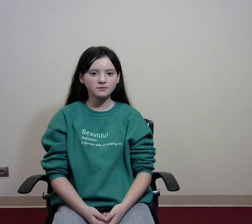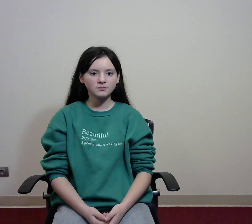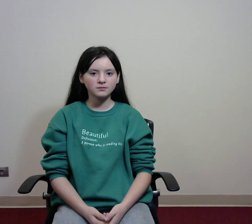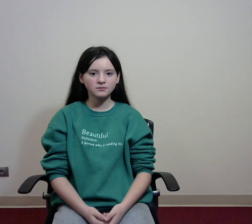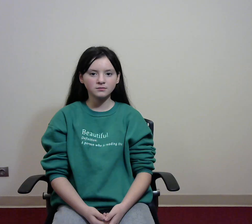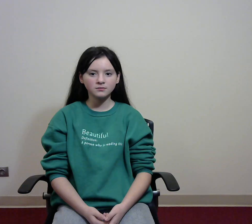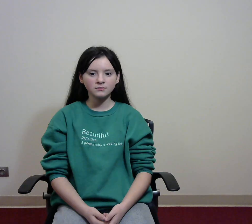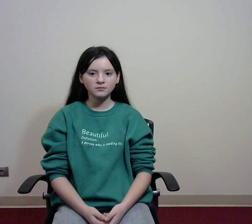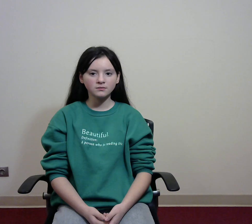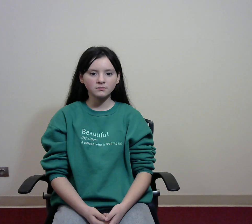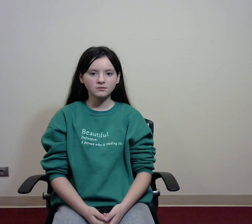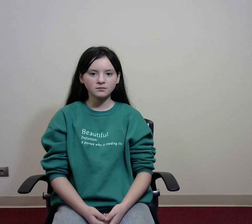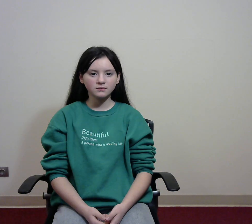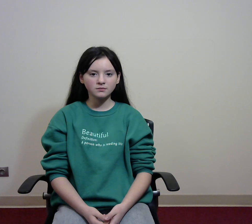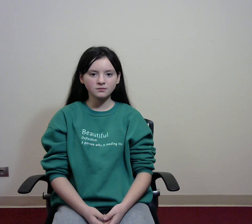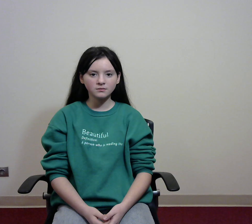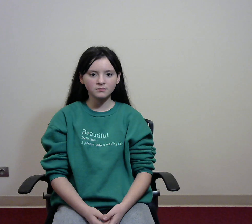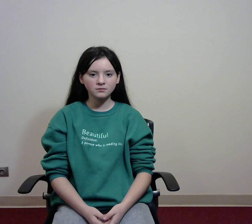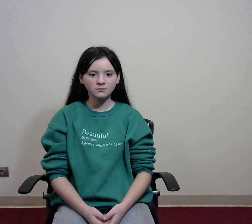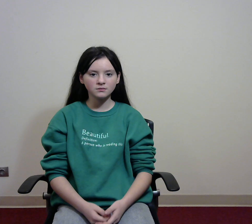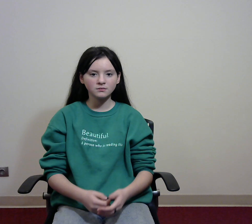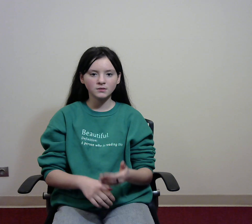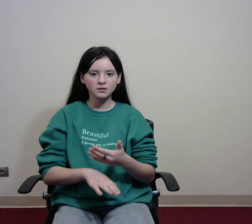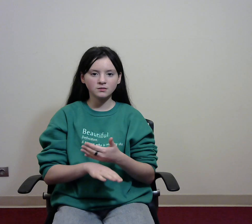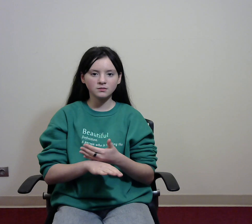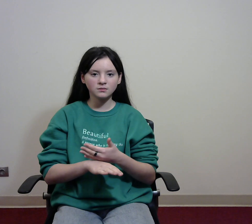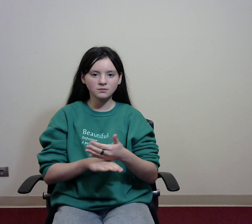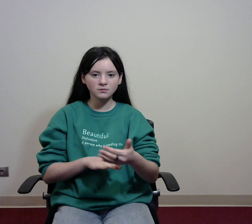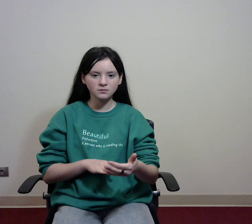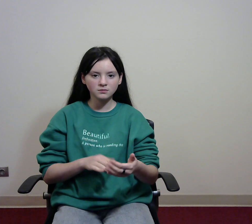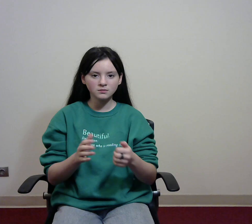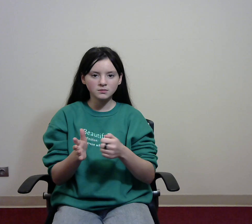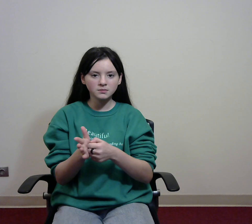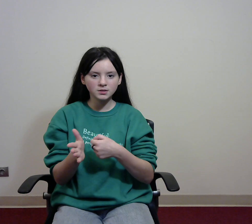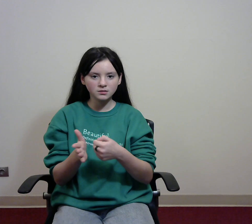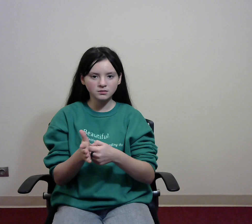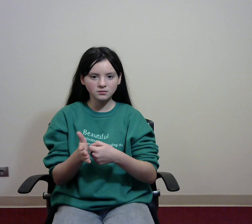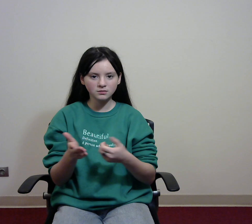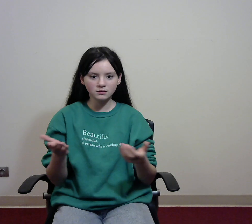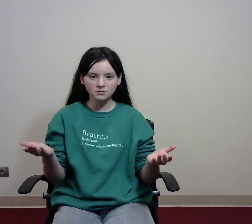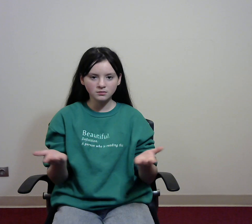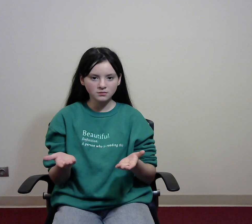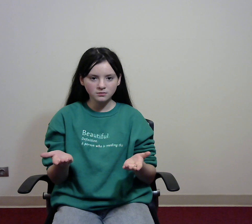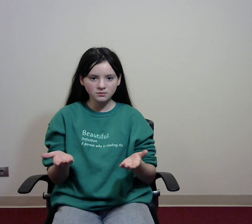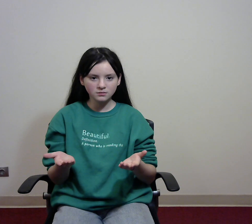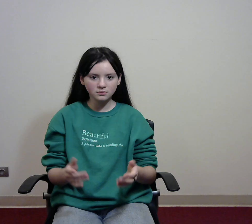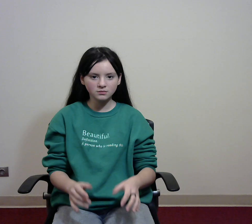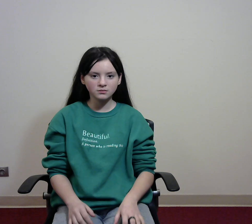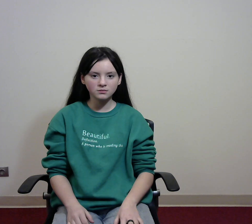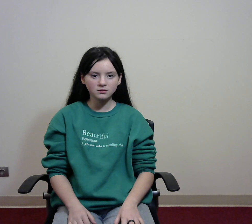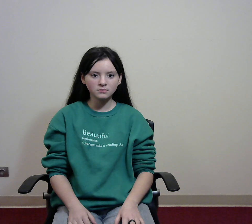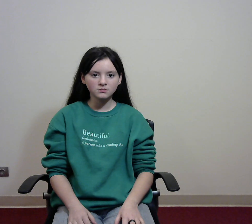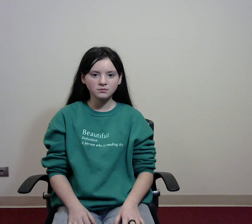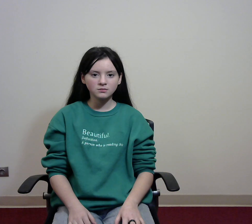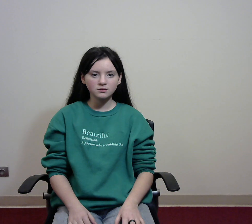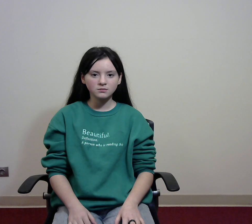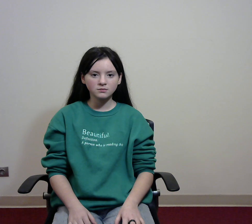Gecikməyinizin səbəbi nədir?